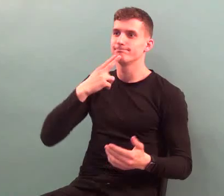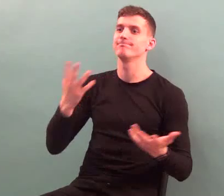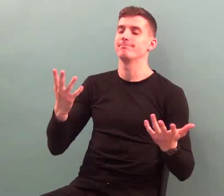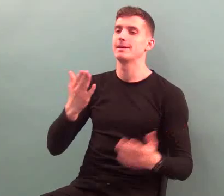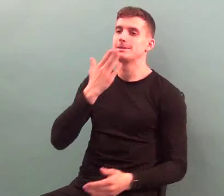Milczy.